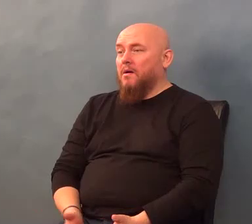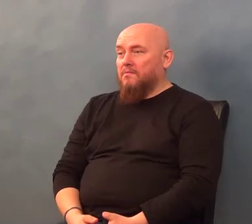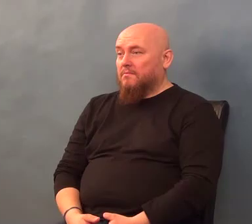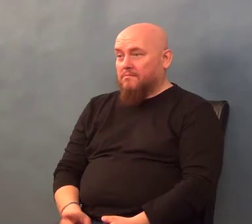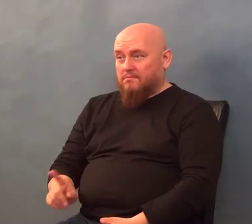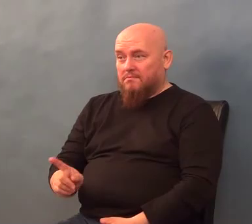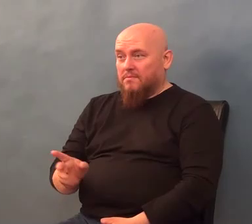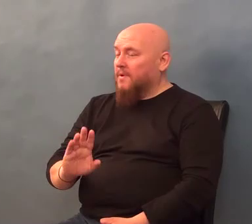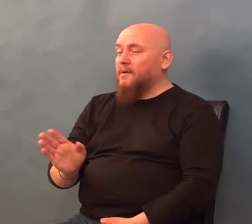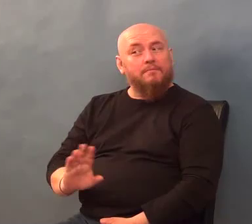Nie, nie.